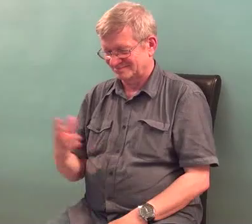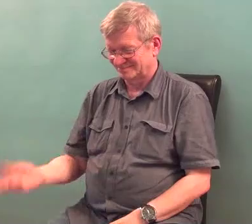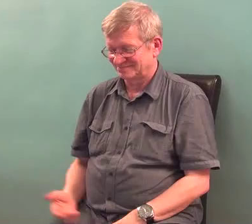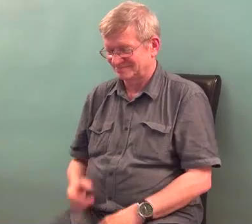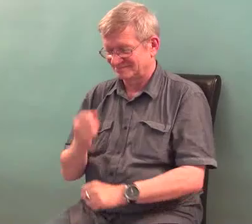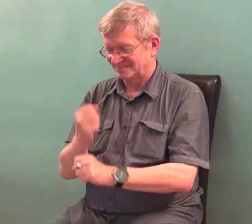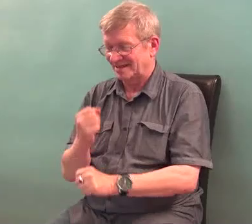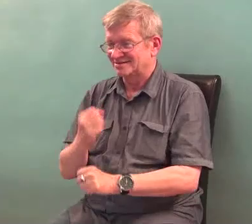Praca.